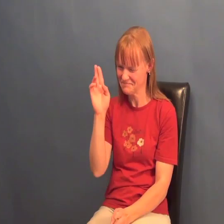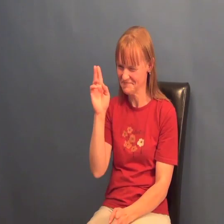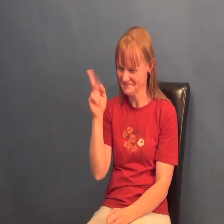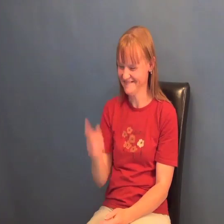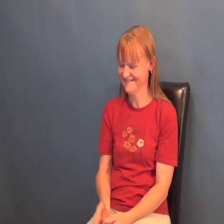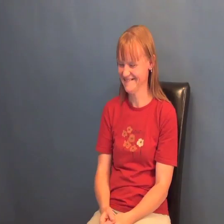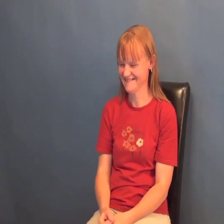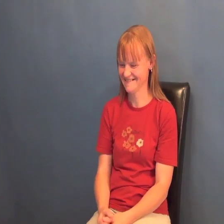Domyśla, domyśla się.